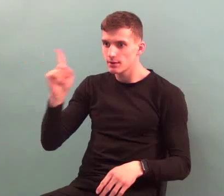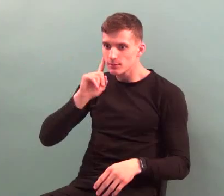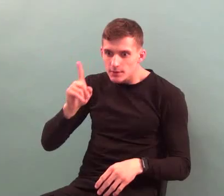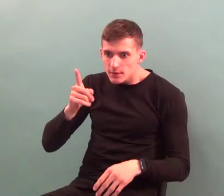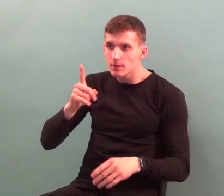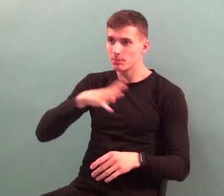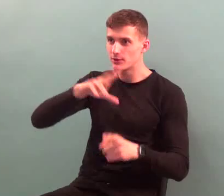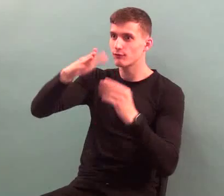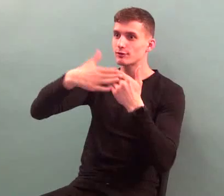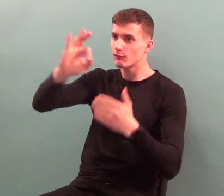"Walili w twoje drzwi."